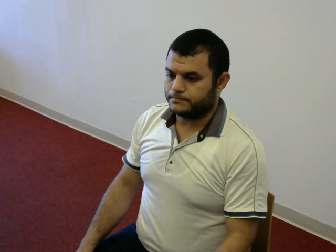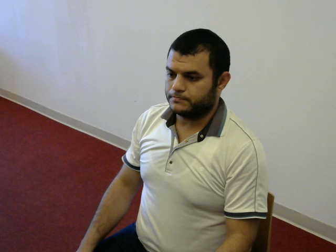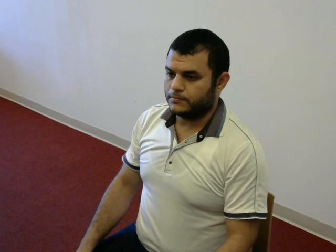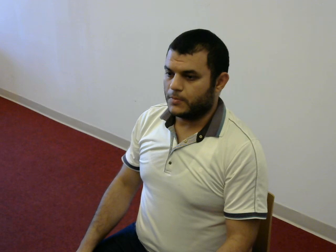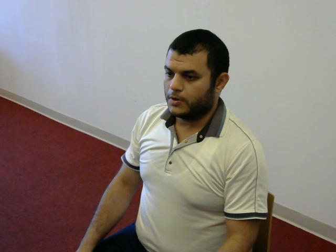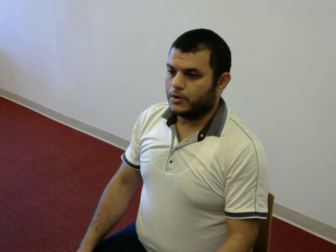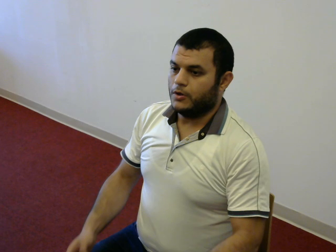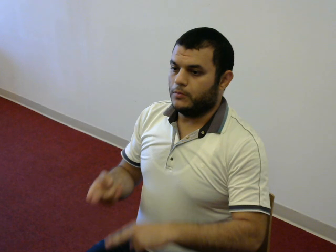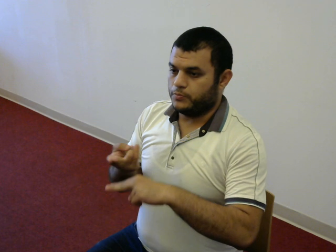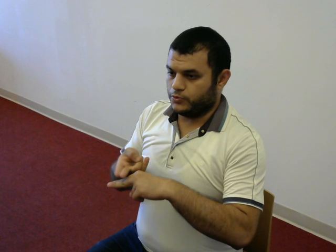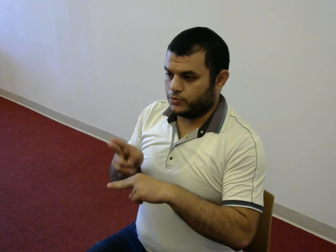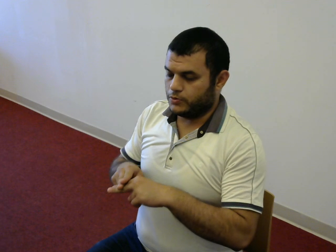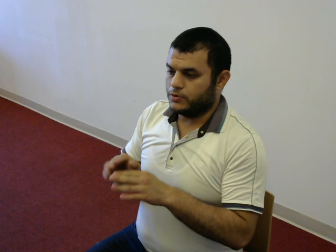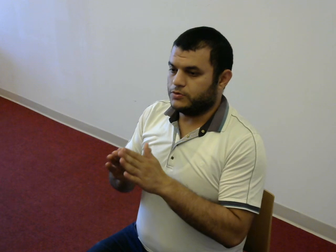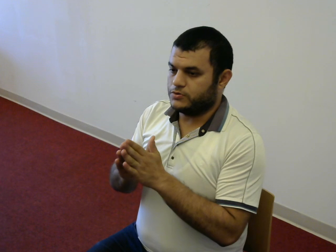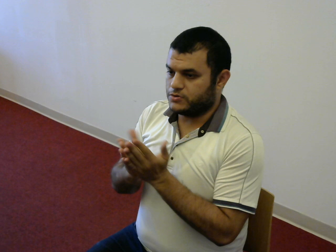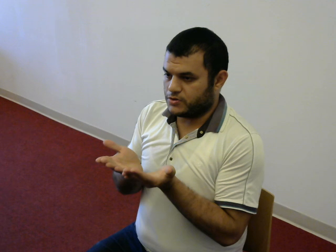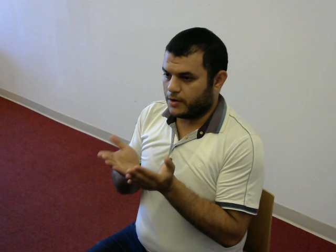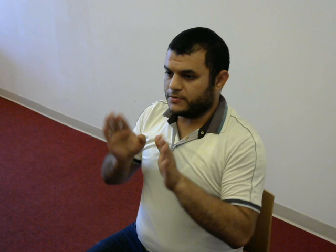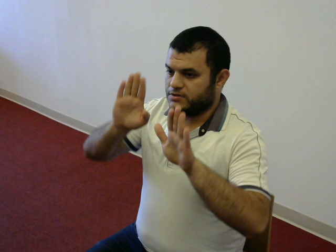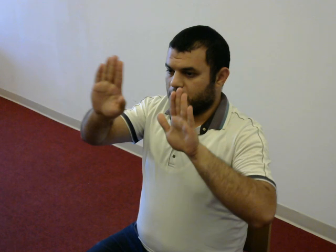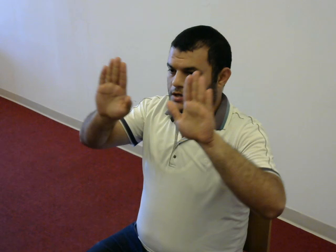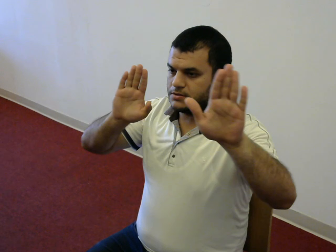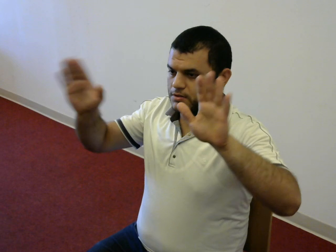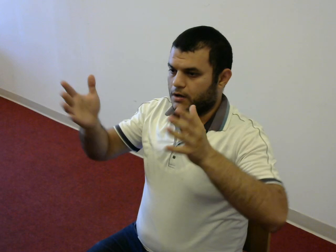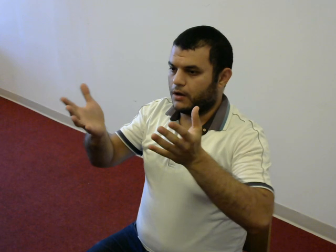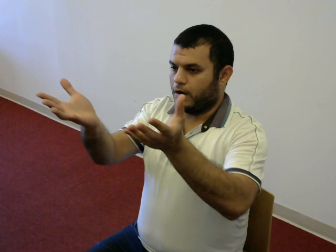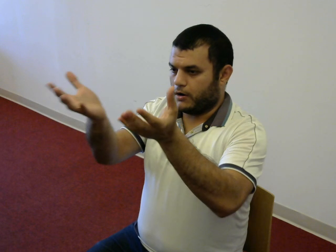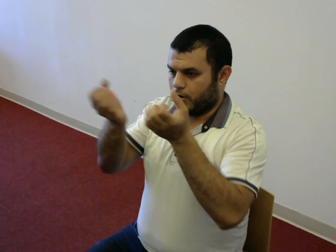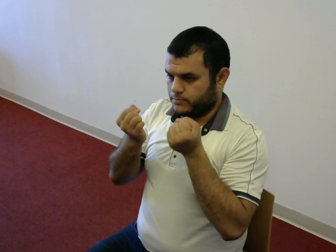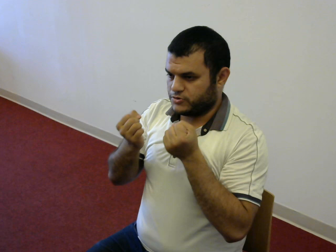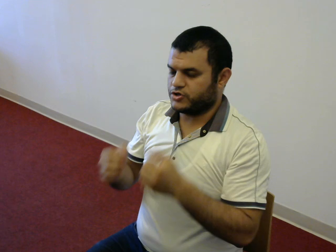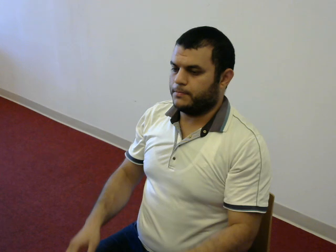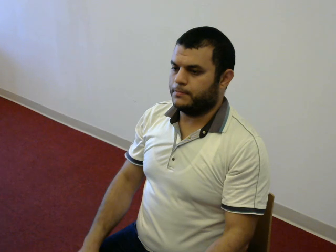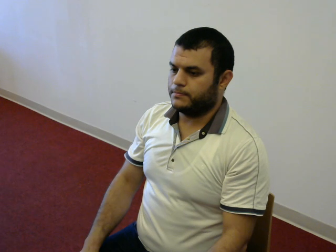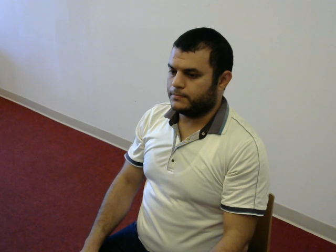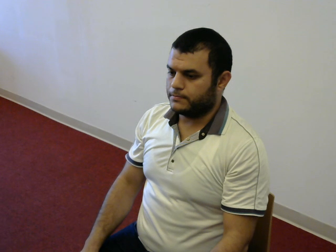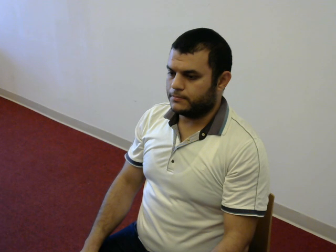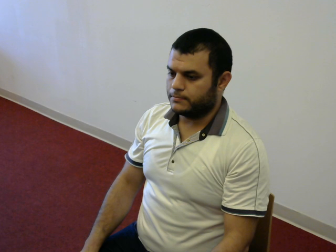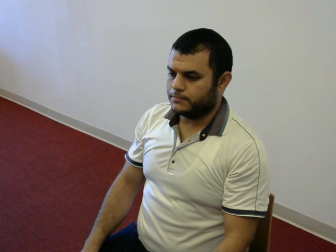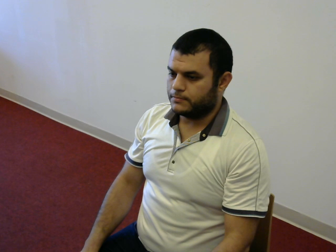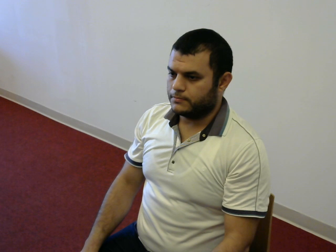Bu kitabları sərgidən almışam